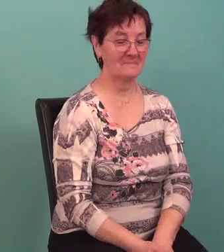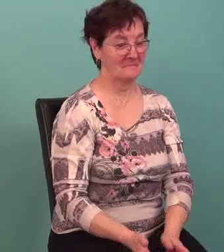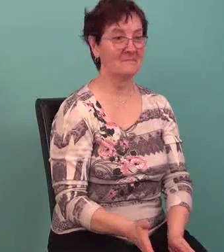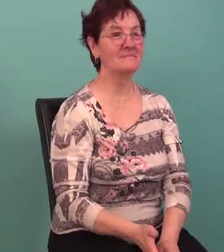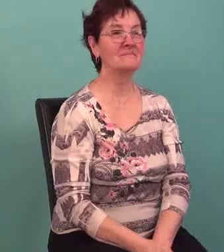Nie.